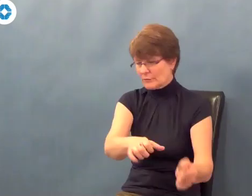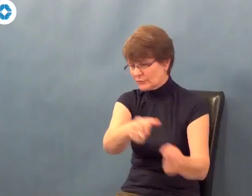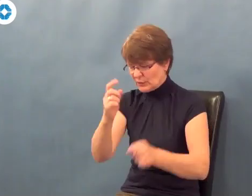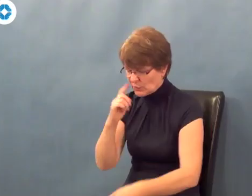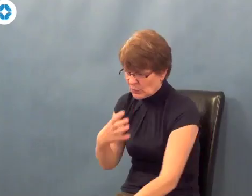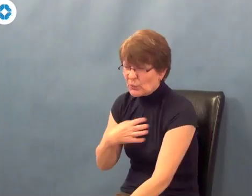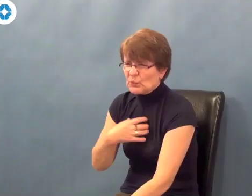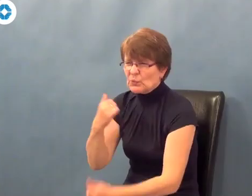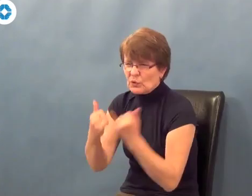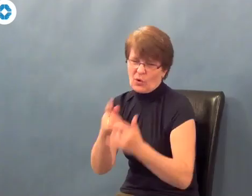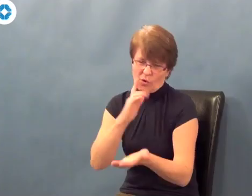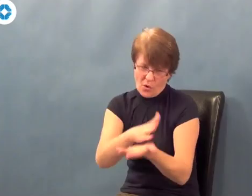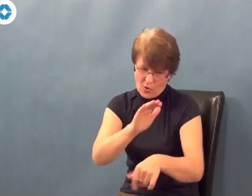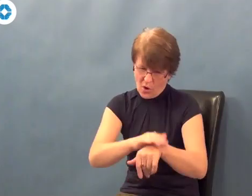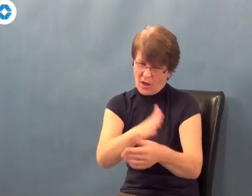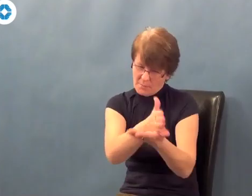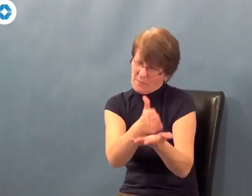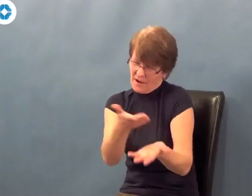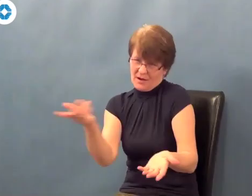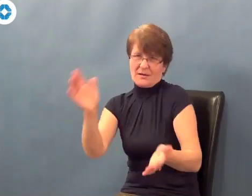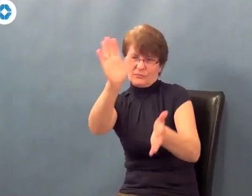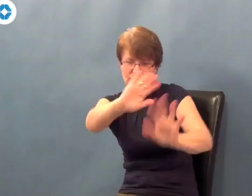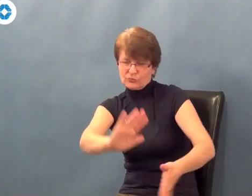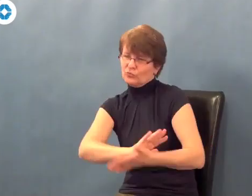Chłopca boli noga, koledzy mu pomagają.